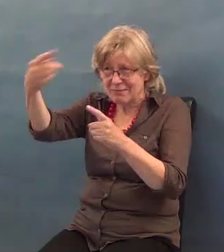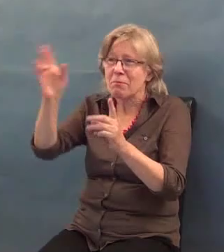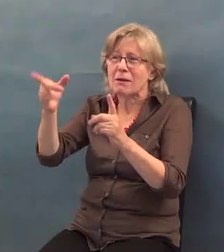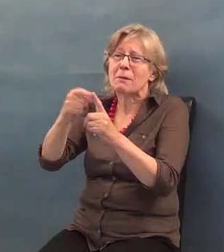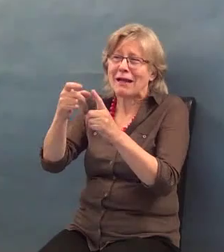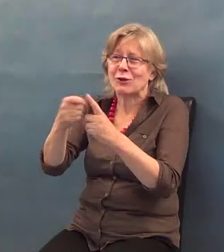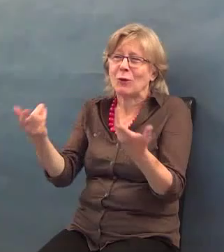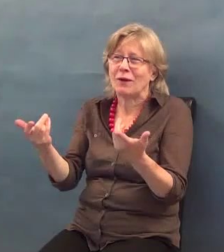Następny będzie październik.